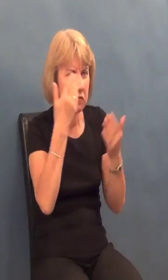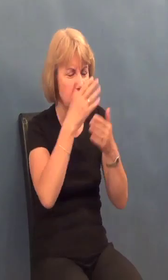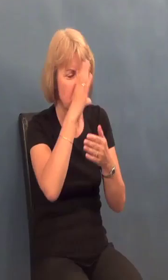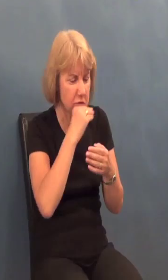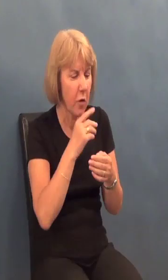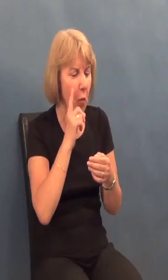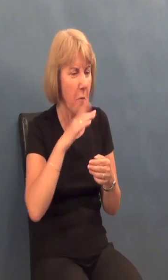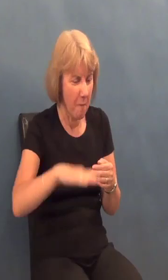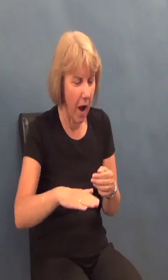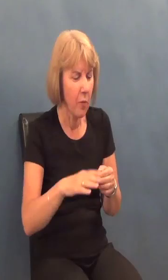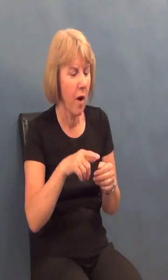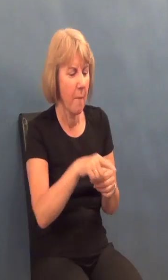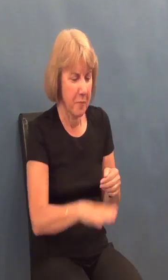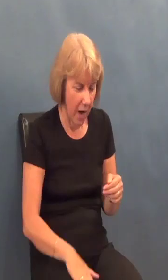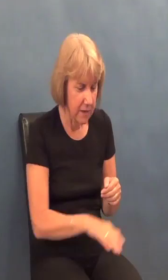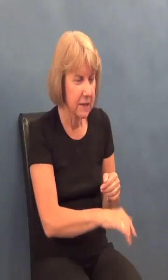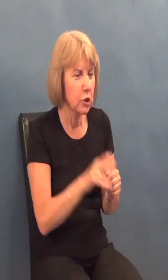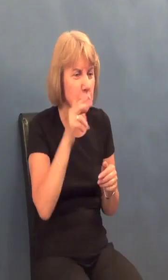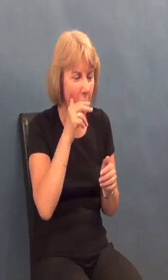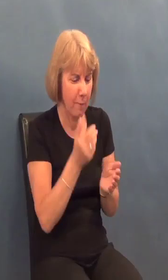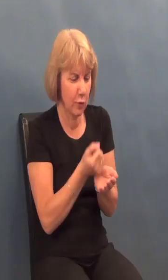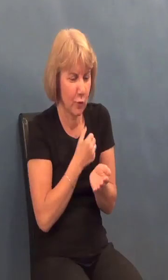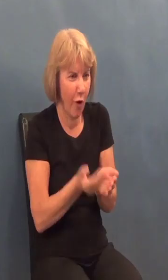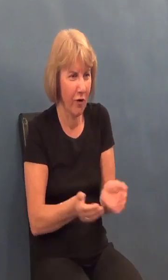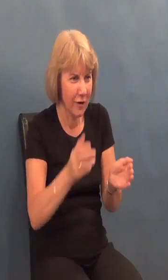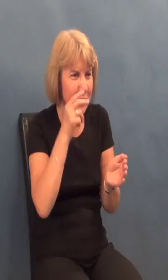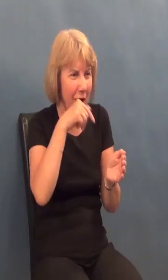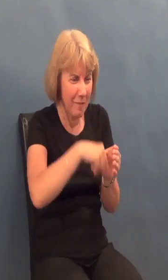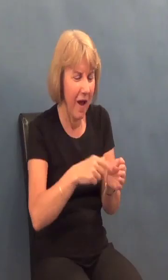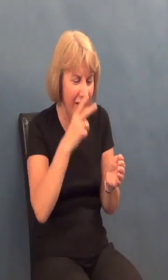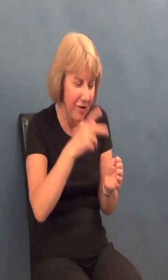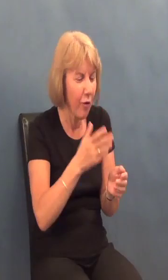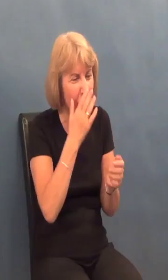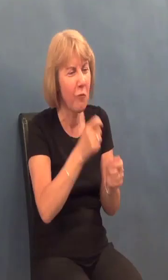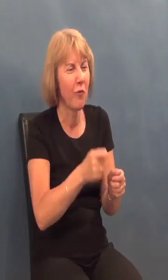Mały chłopiec razem z psem oglądają żabę w słoiku. Wygląda na to, że żegnają się na dobranoc.